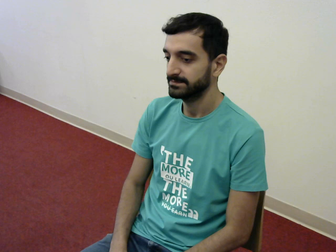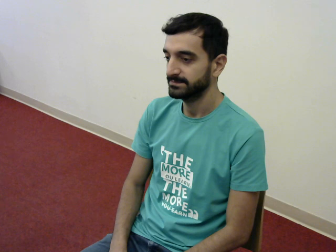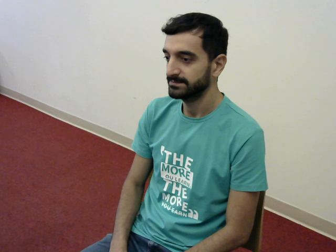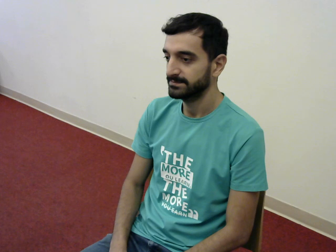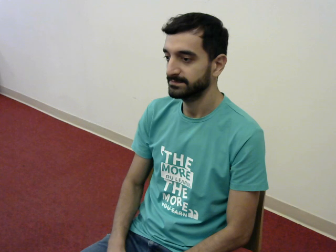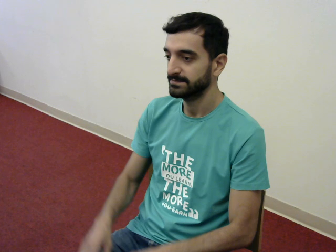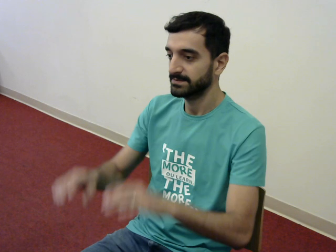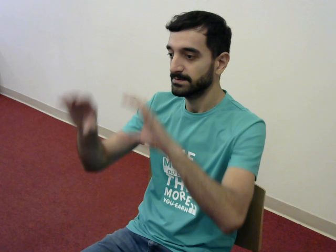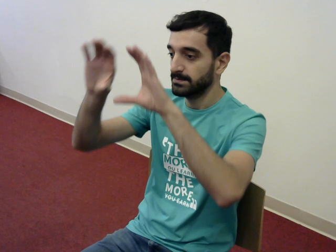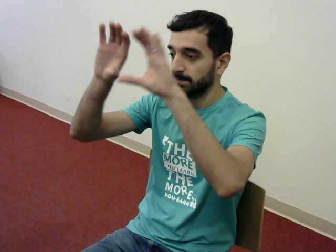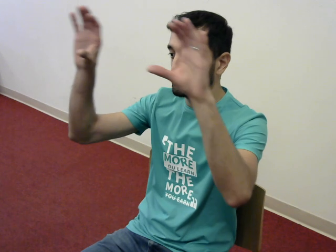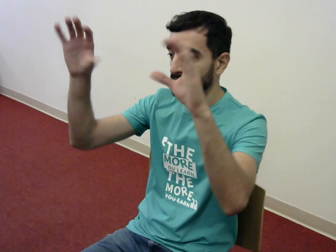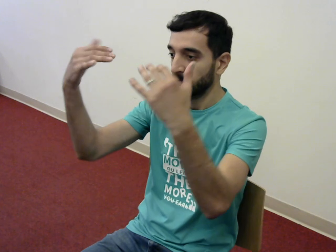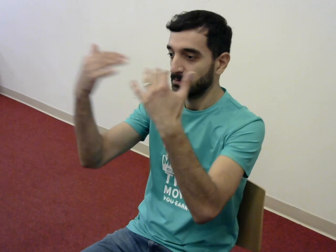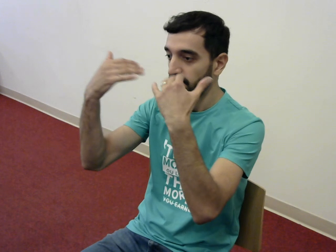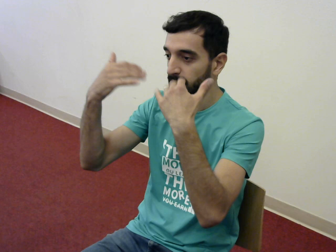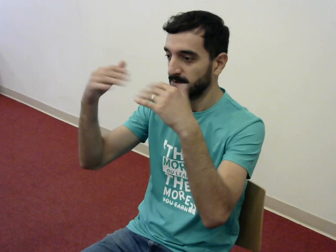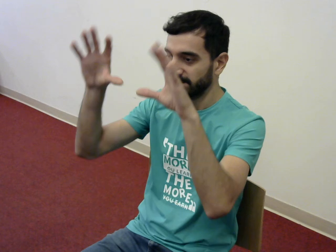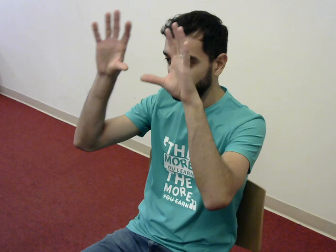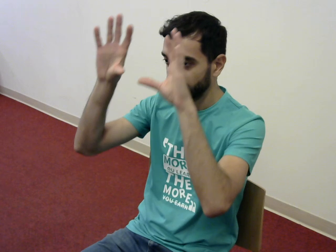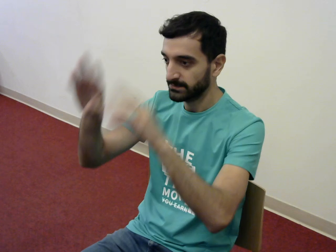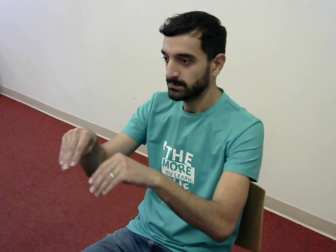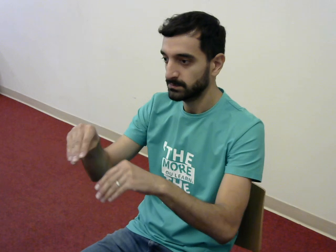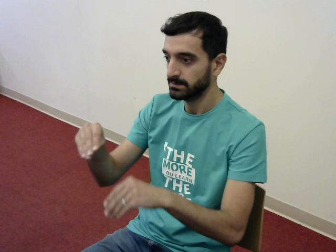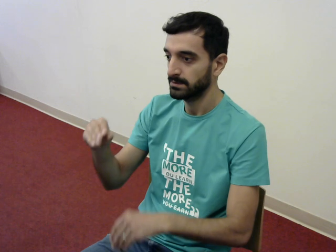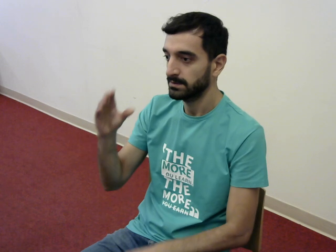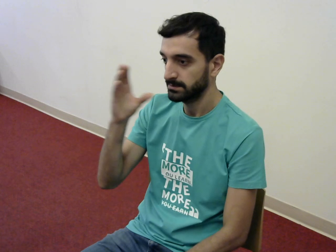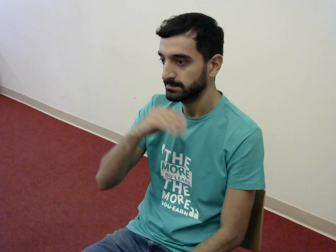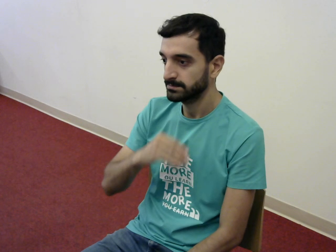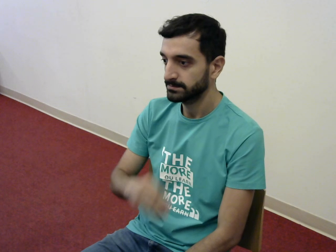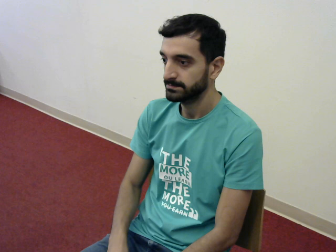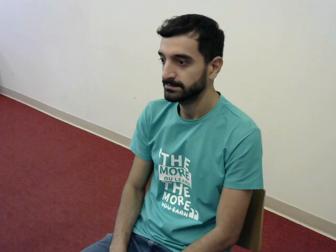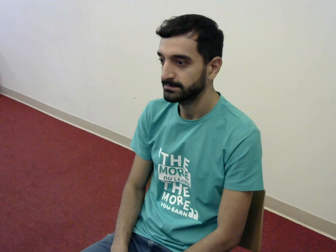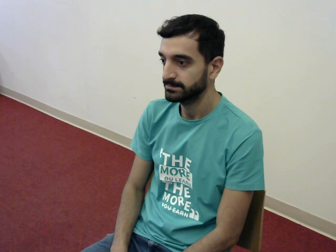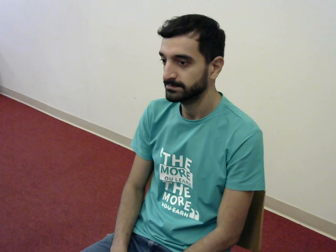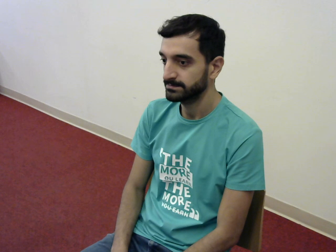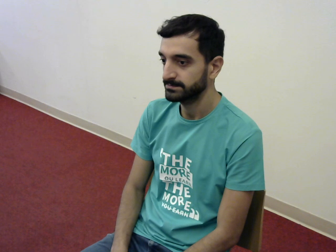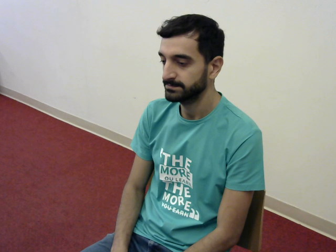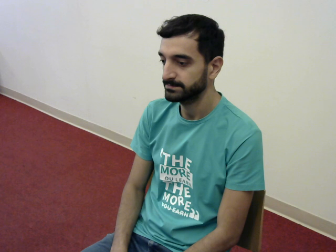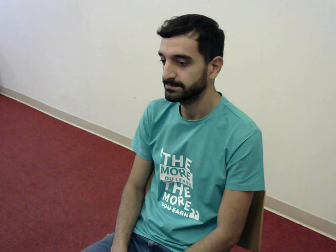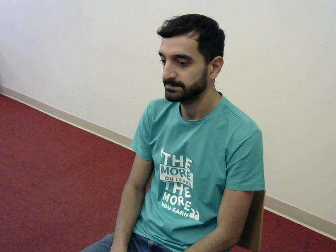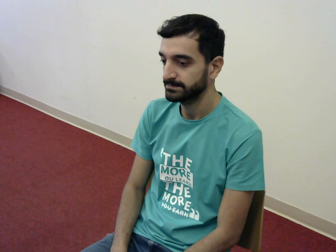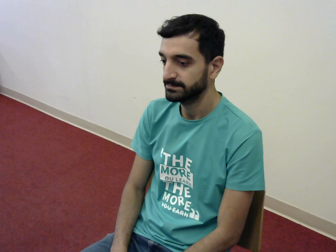Kondisioneri söndürə bilərsinizmi?